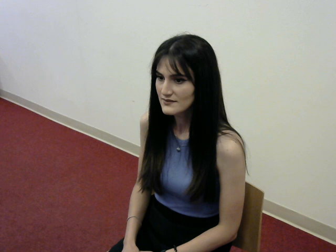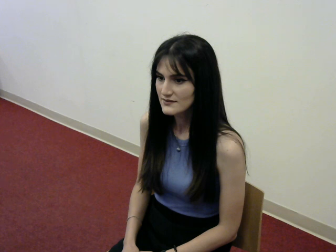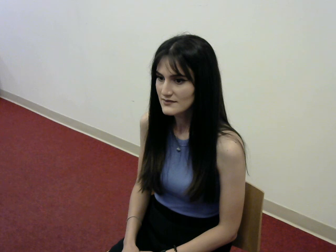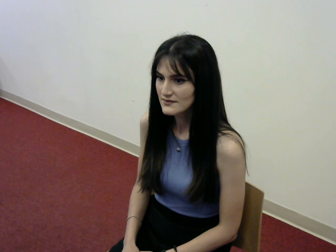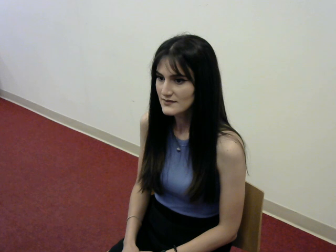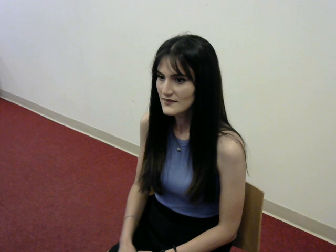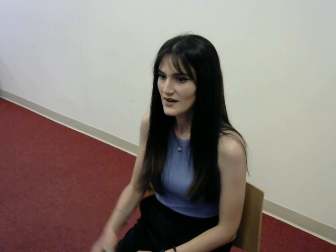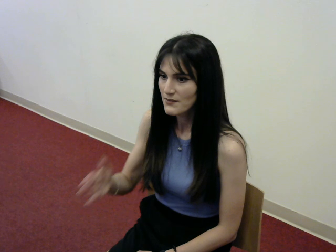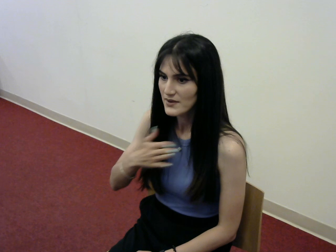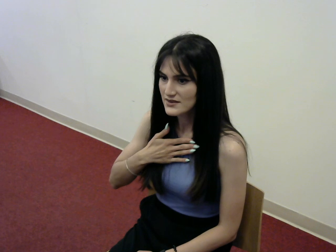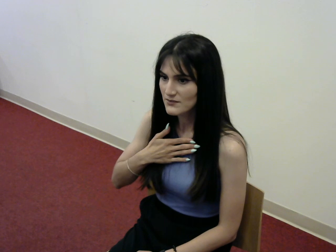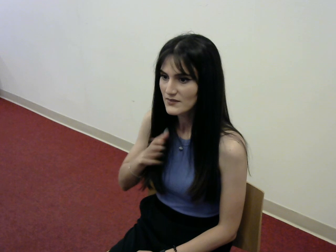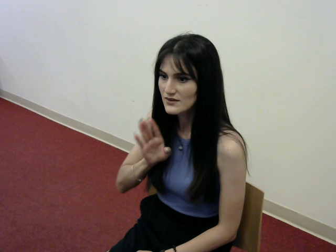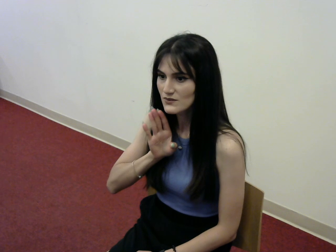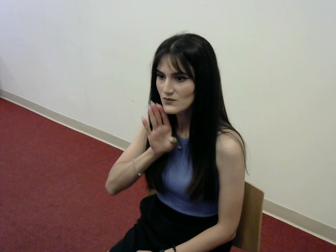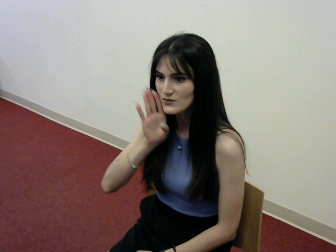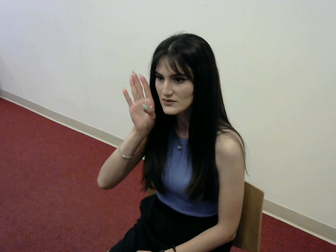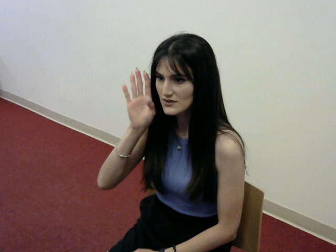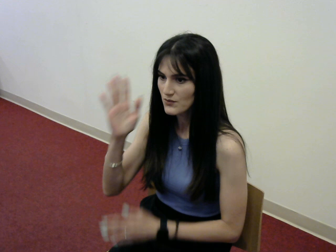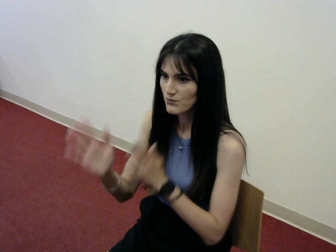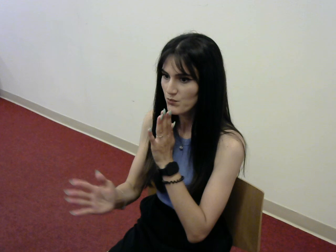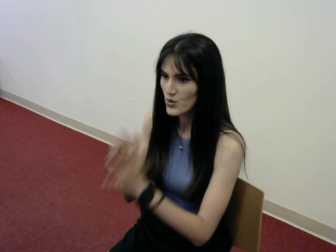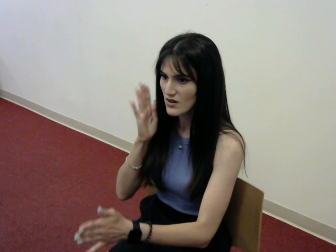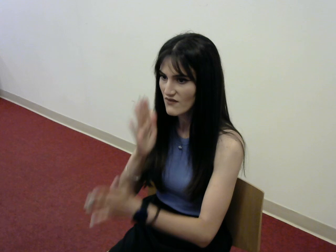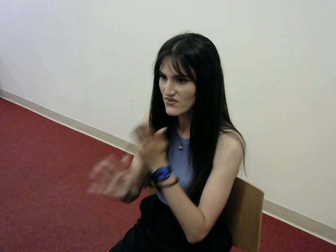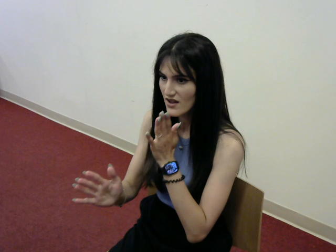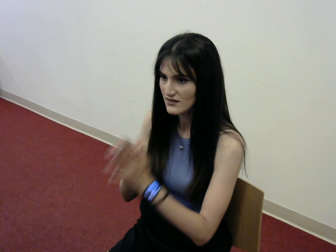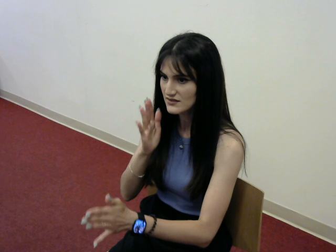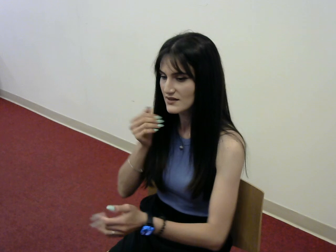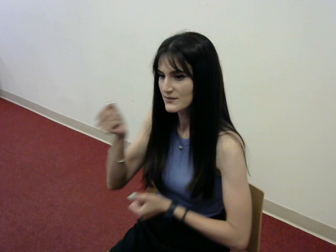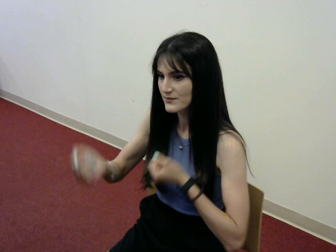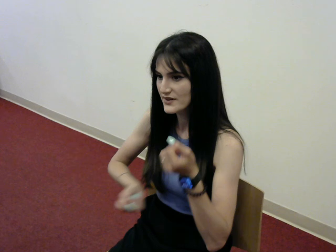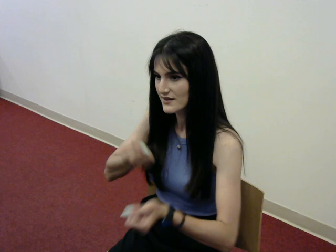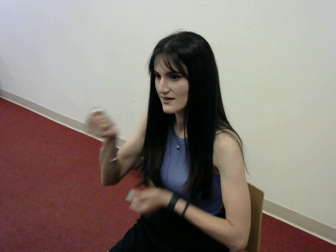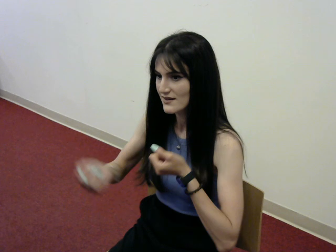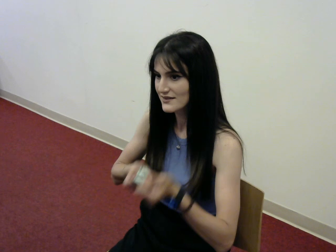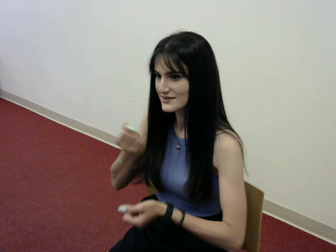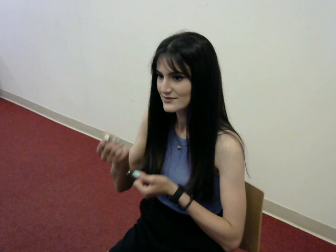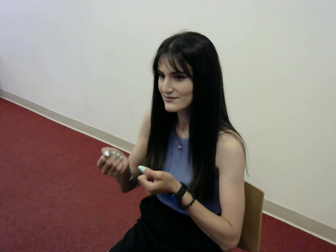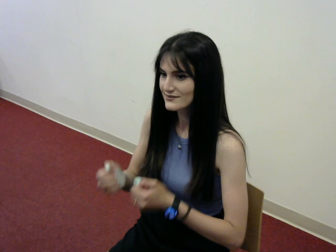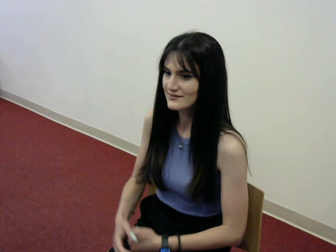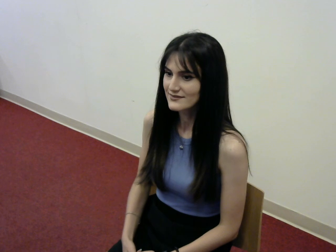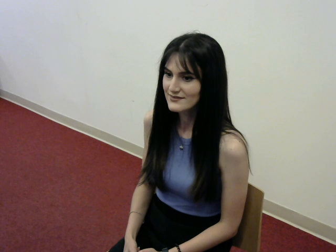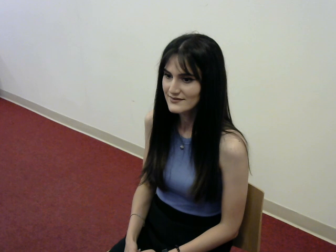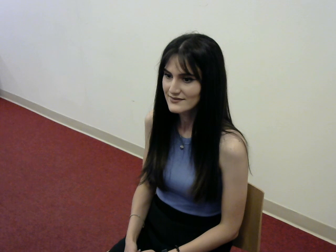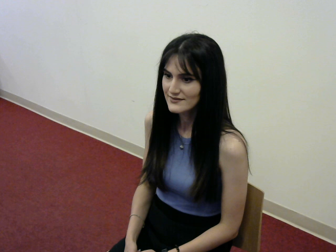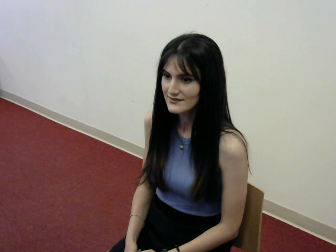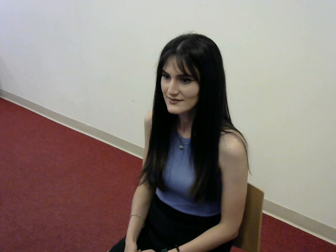Mən səhərlər bulvarda qaçıram